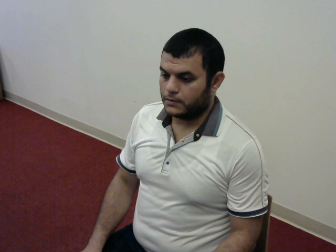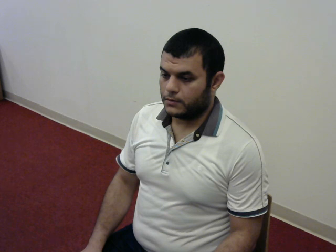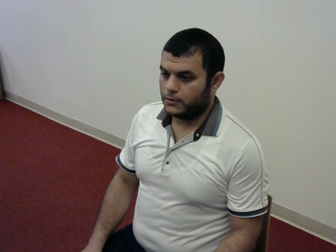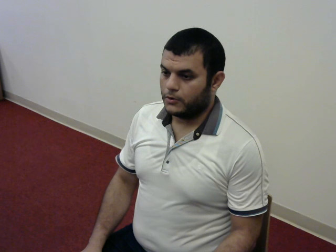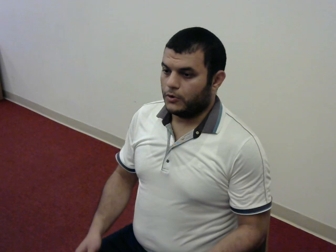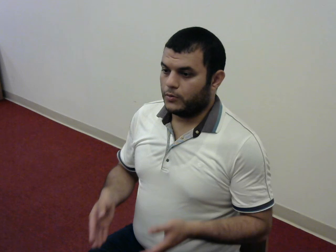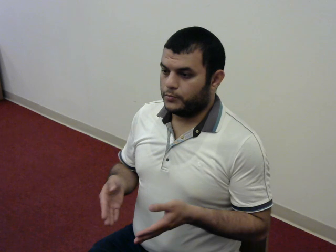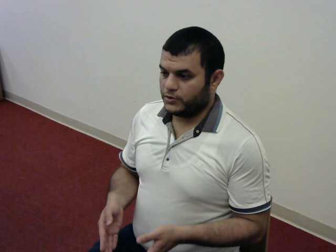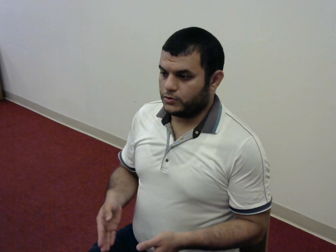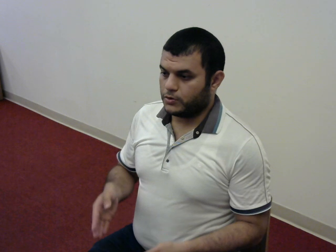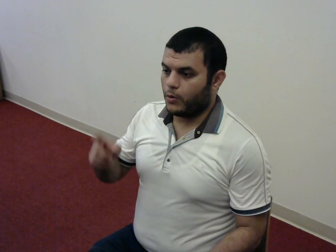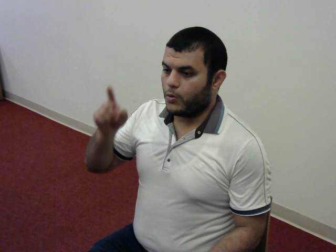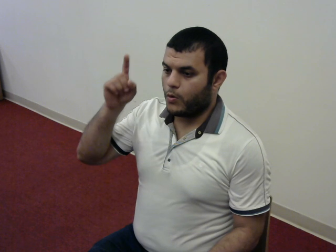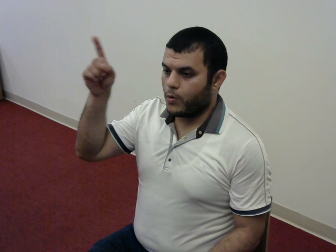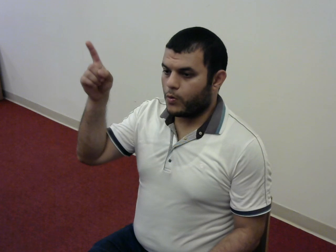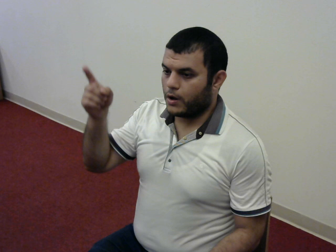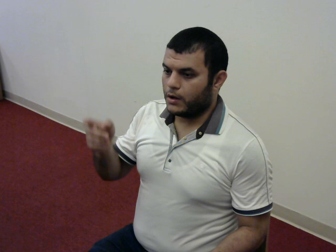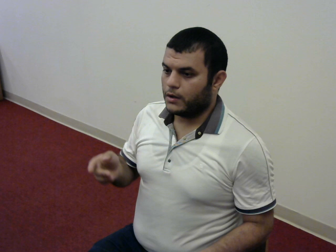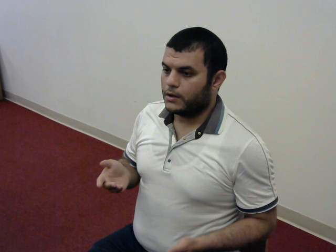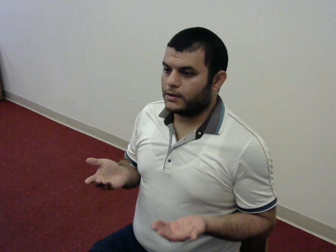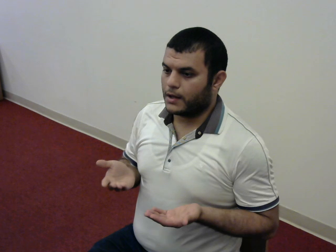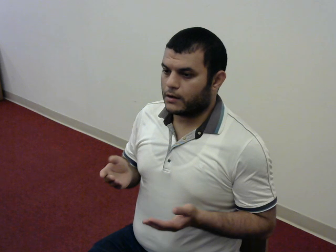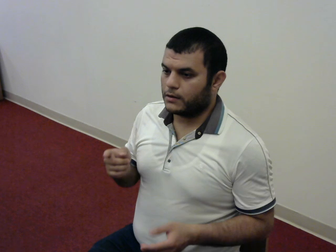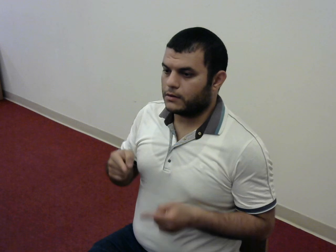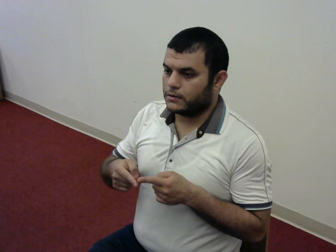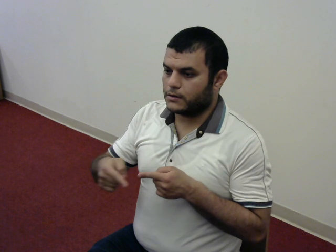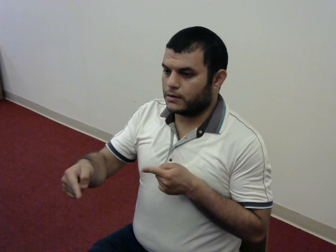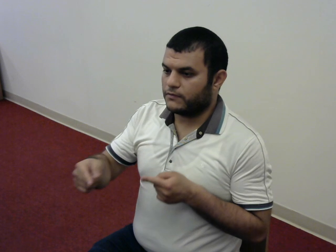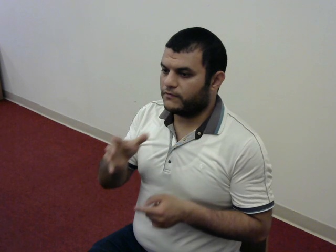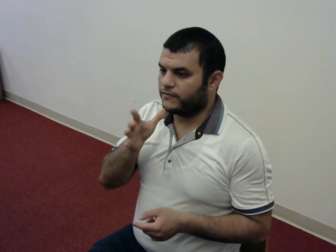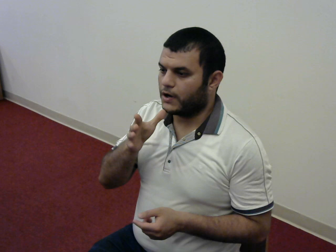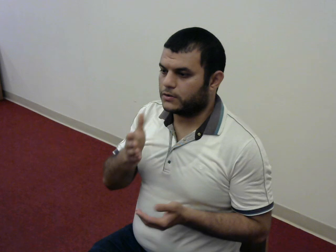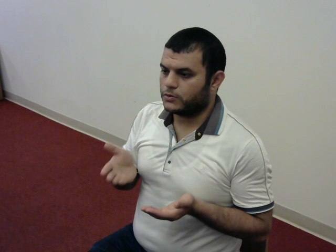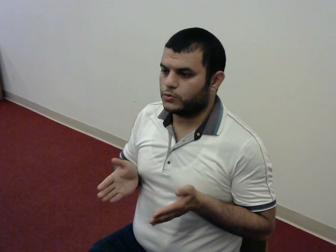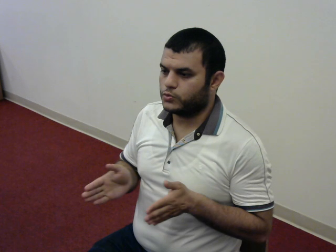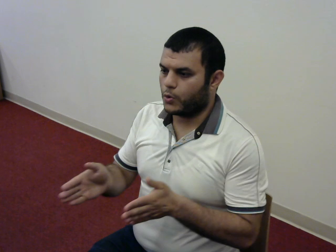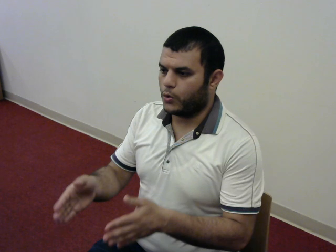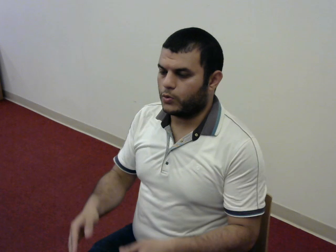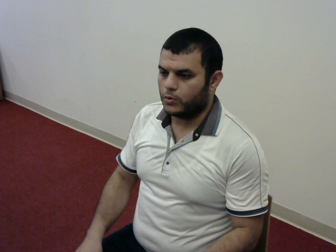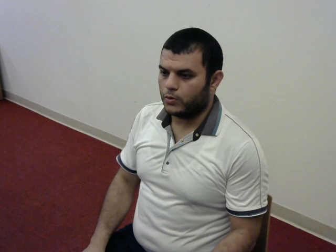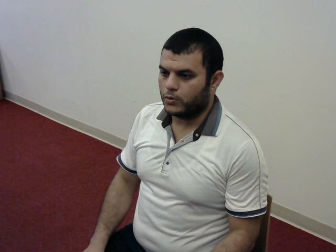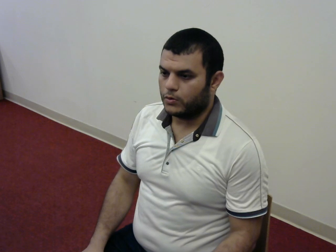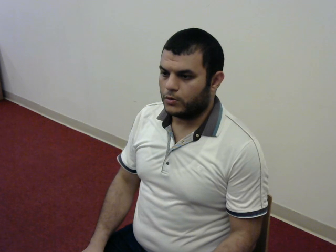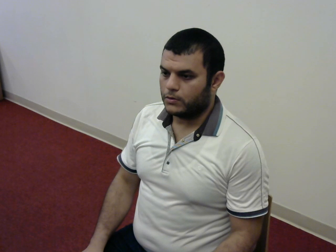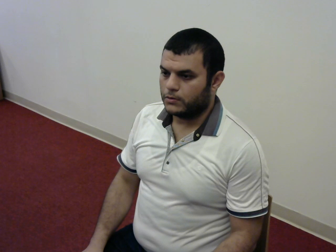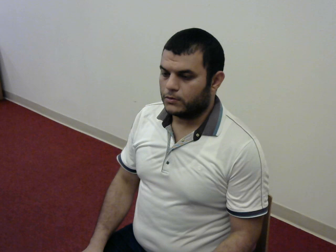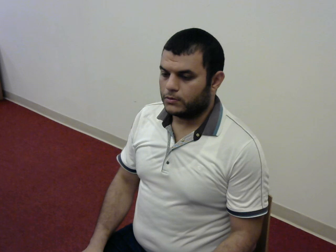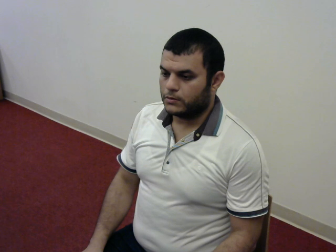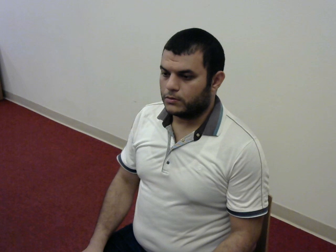Burdan oraya nə qədər vaxt yoldur?